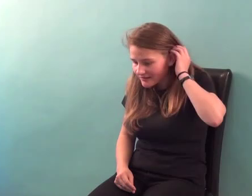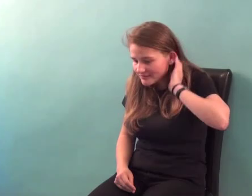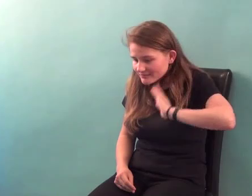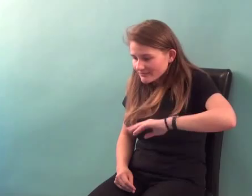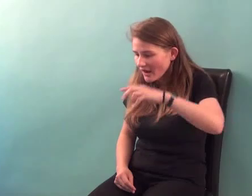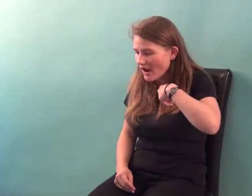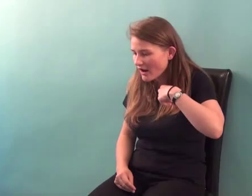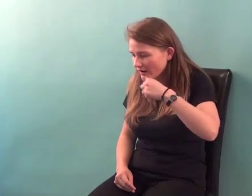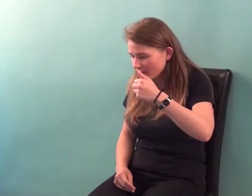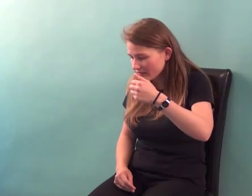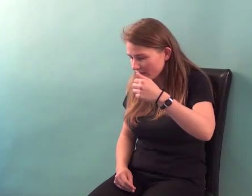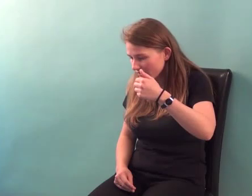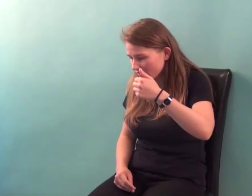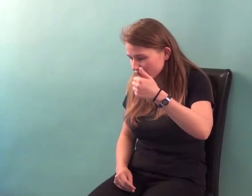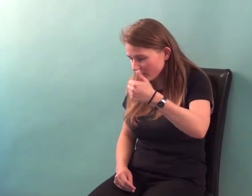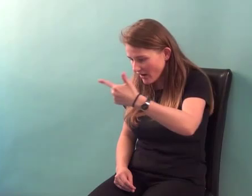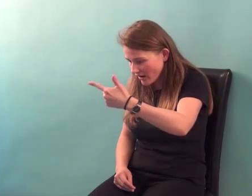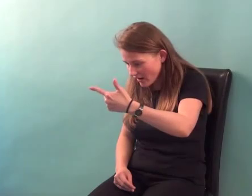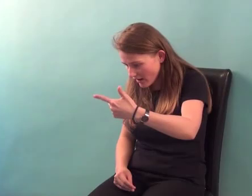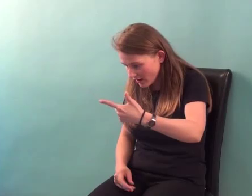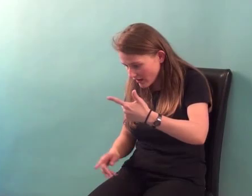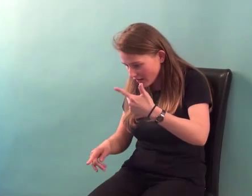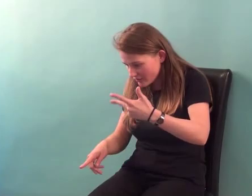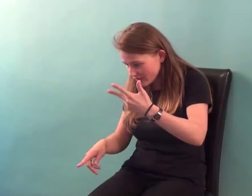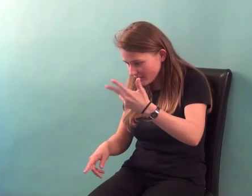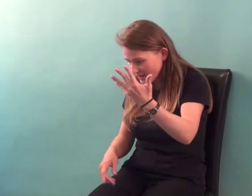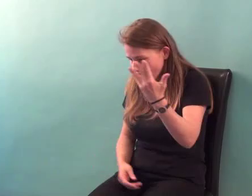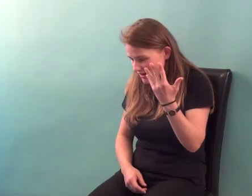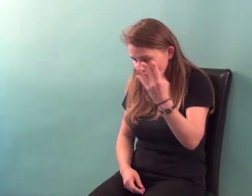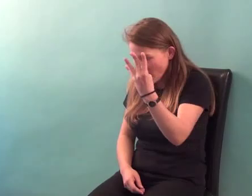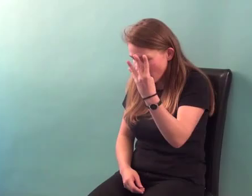Jeden dwa, trzy, cztery, pięć, cztery, pięć.